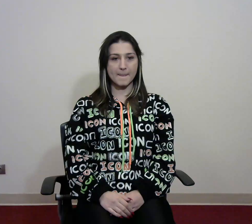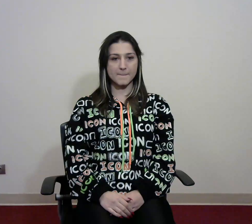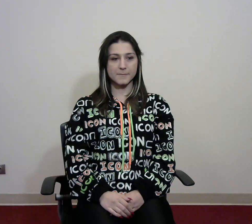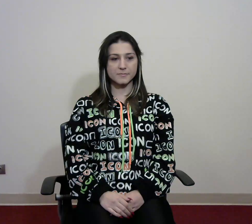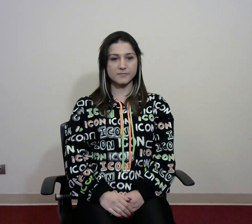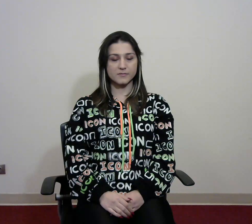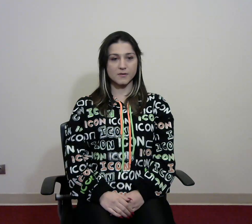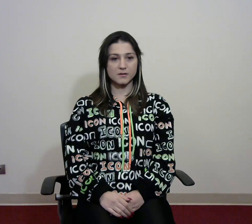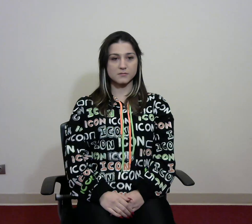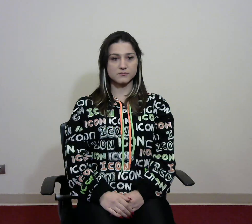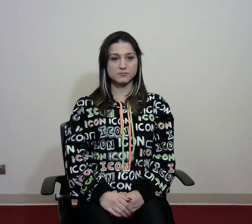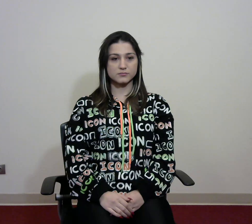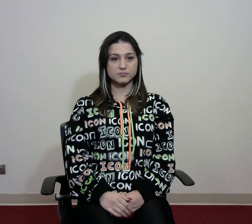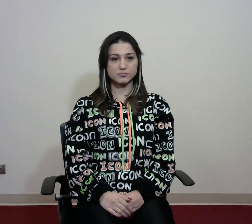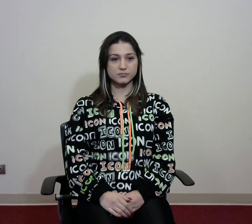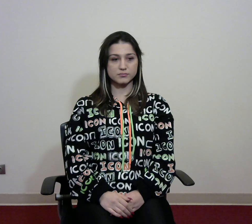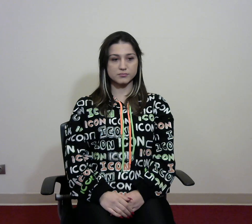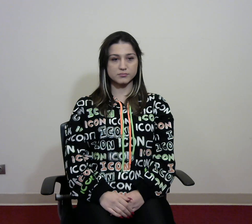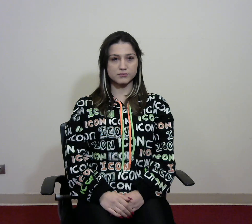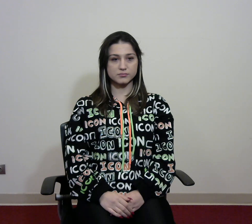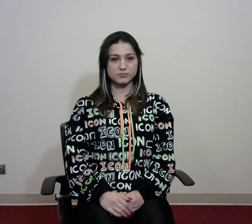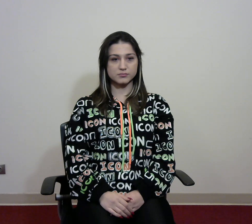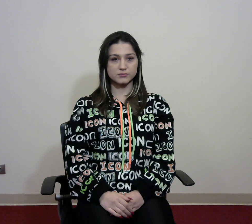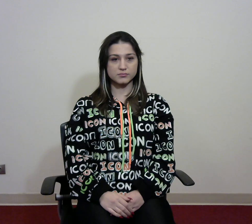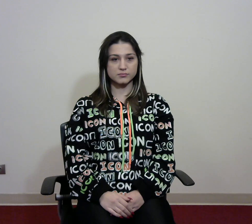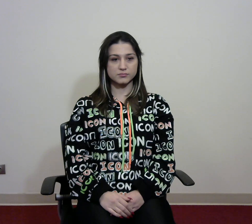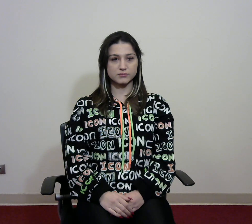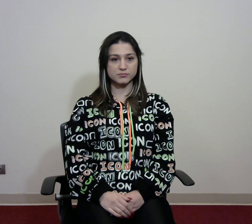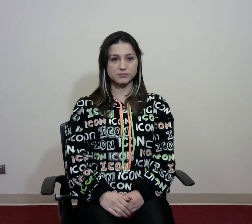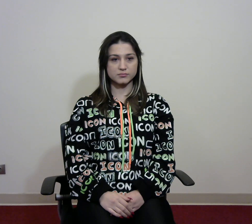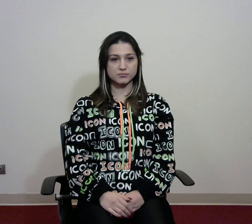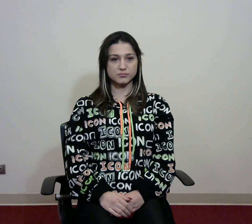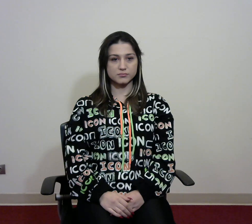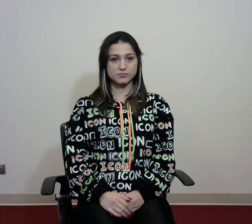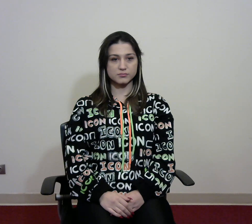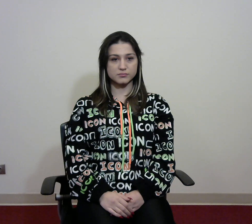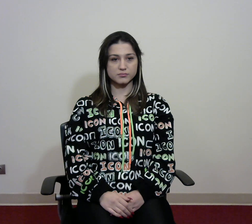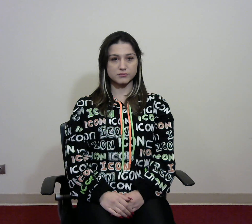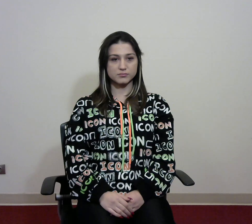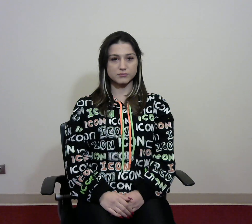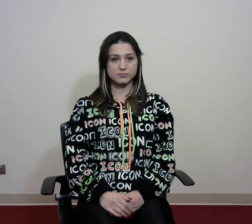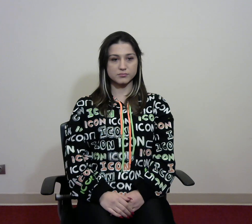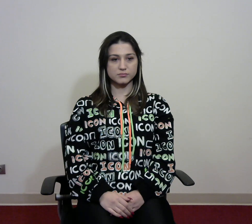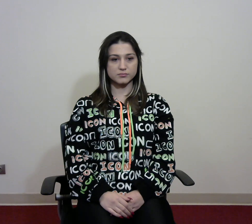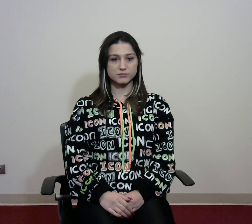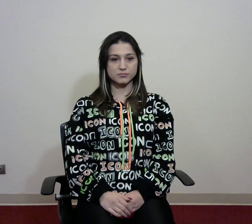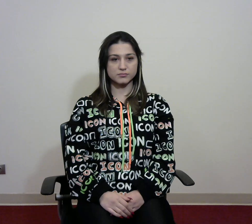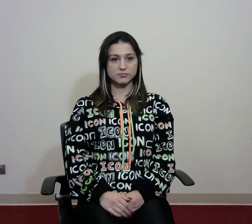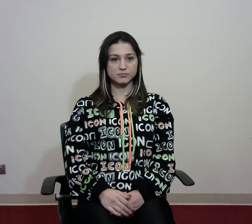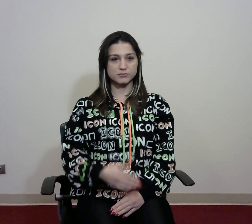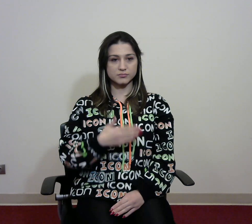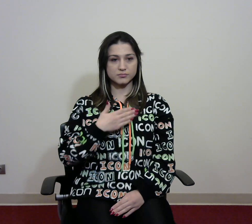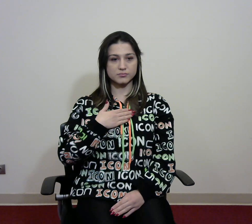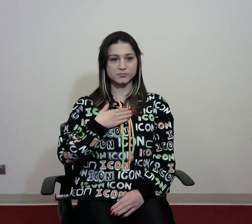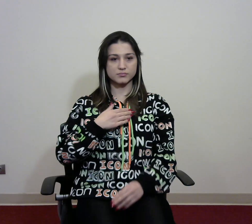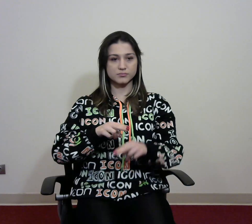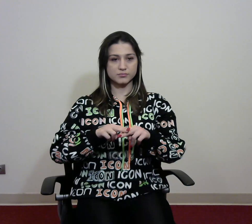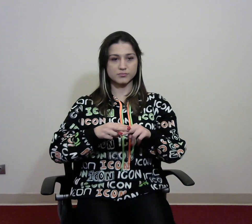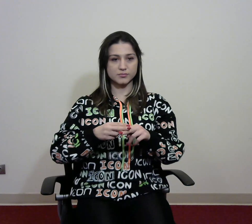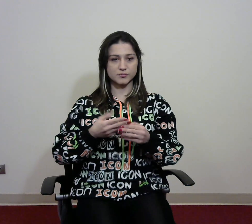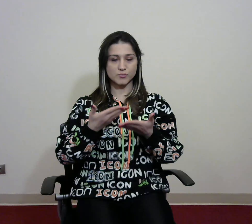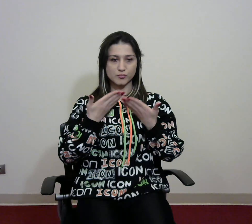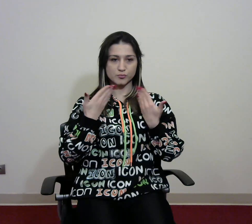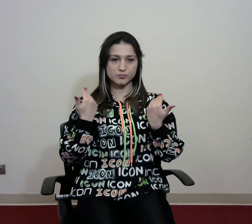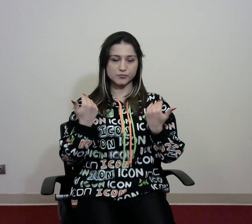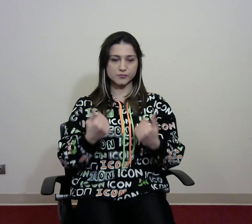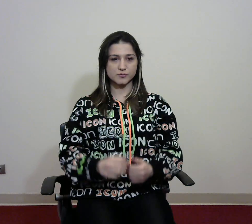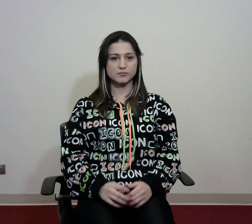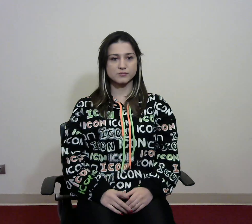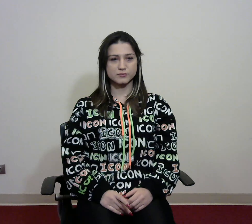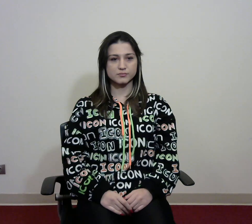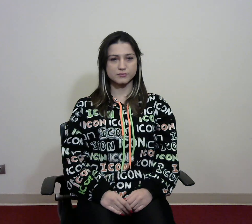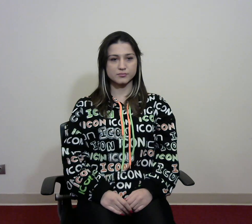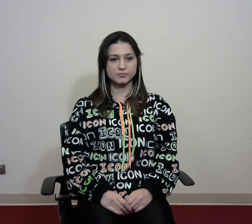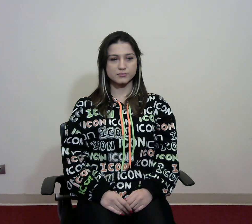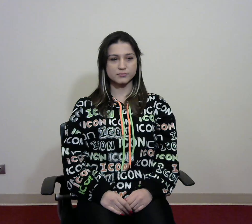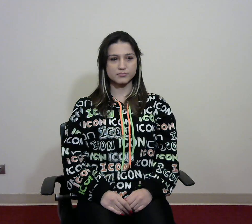Mənim şəxsiyyət vəsiqəm yoxdur